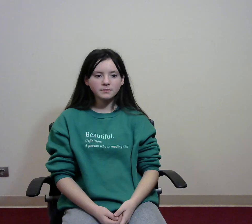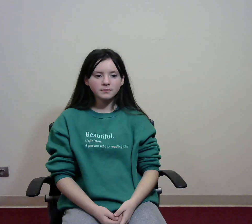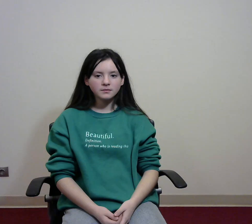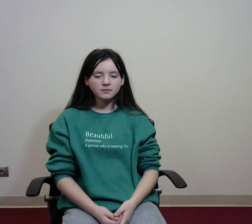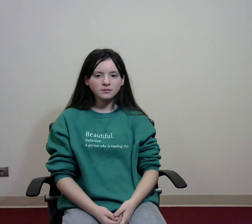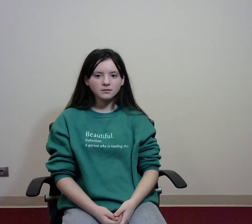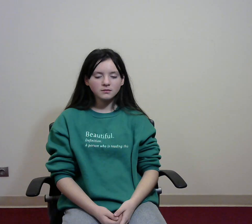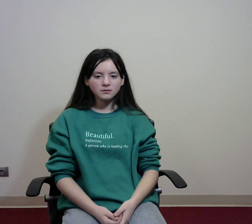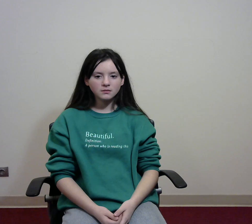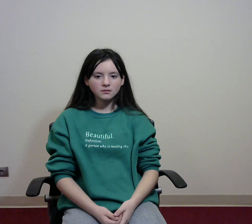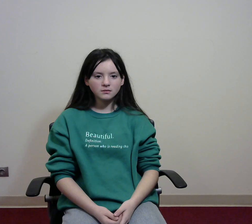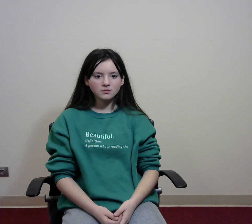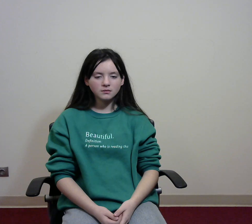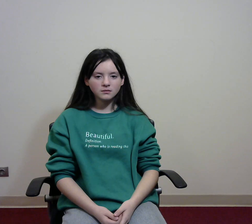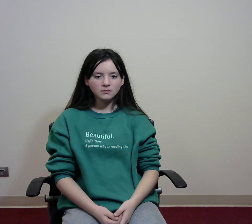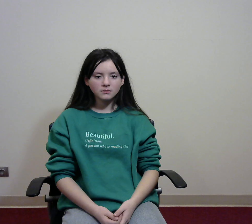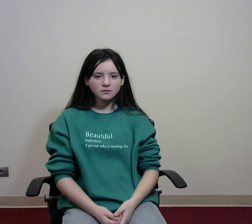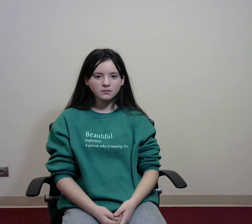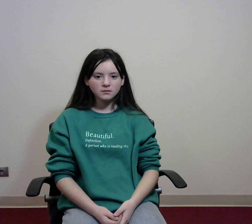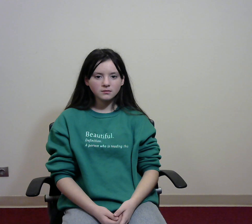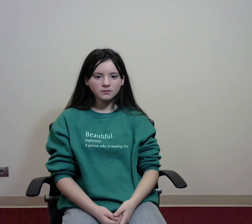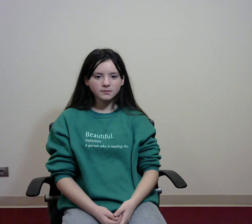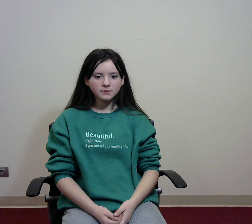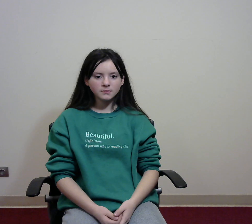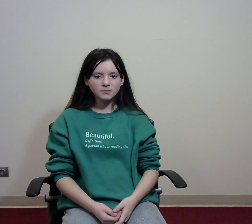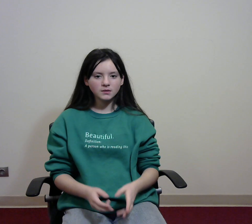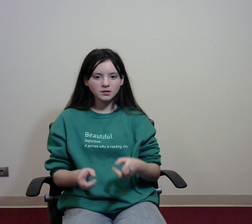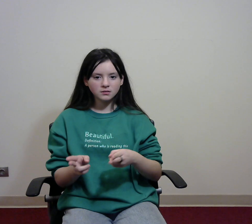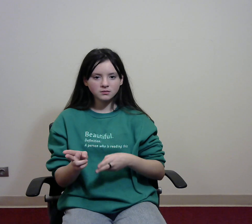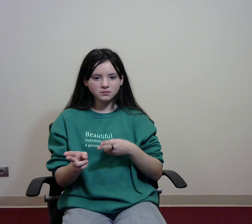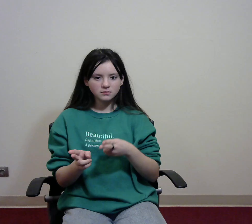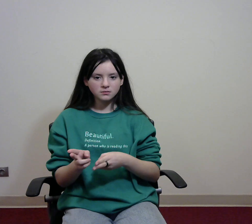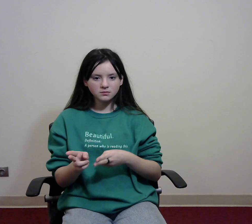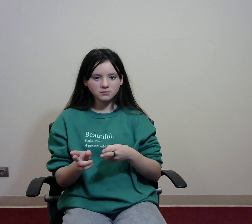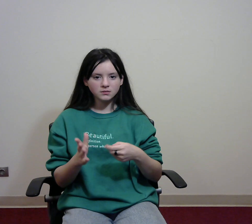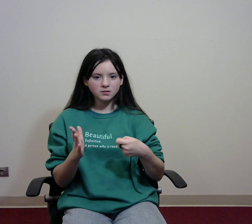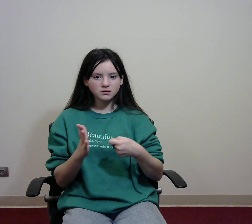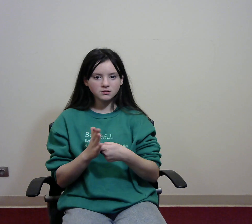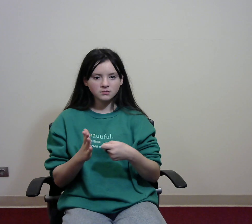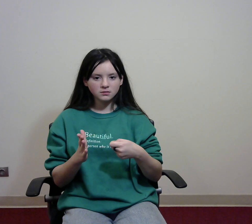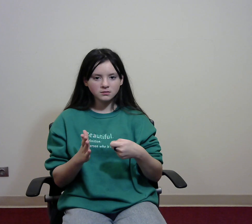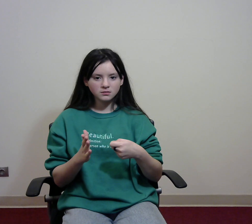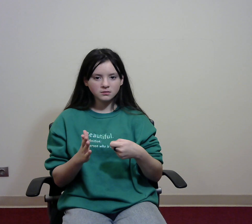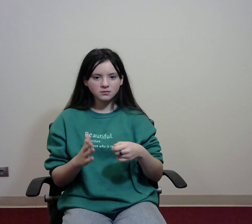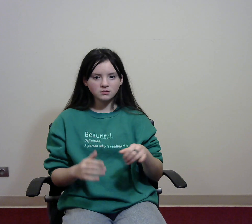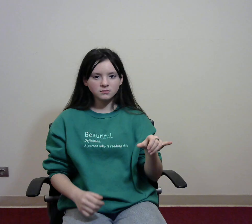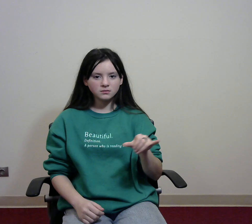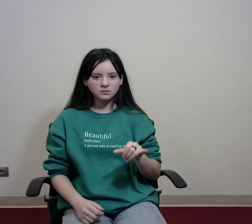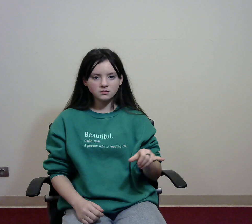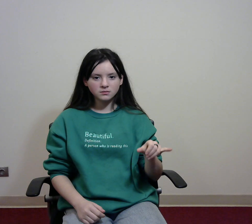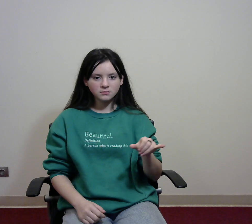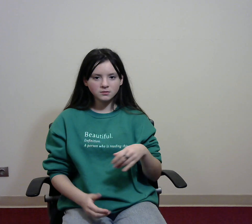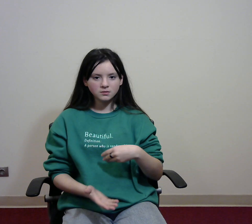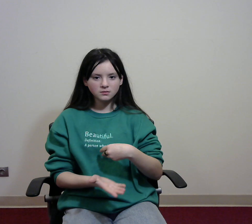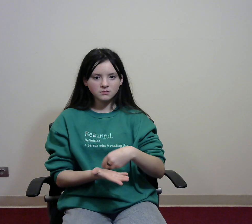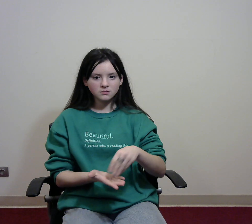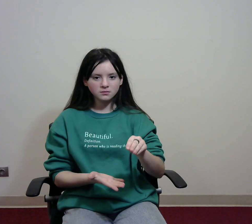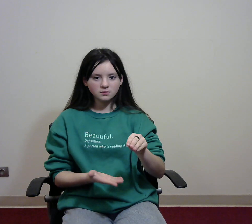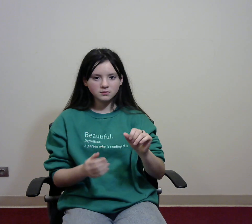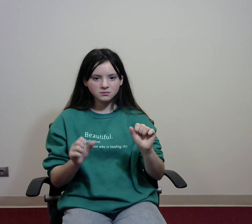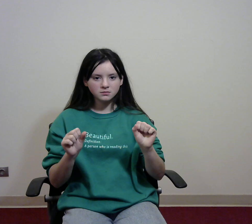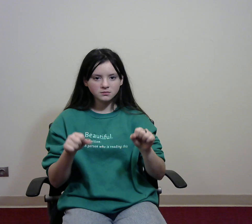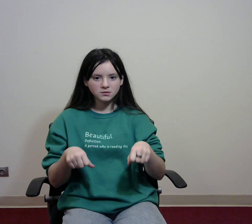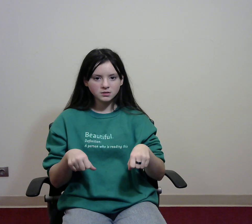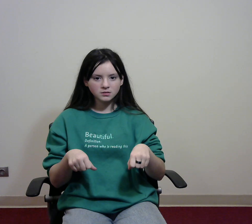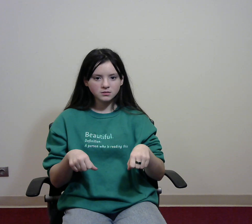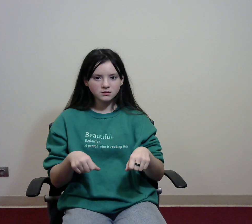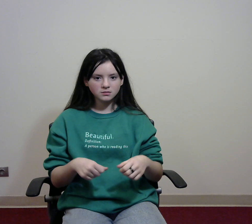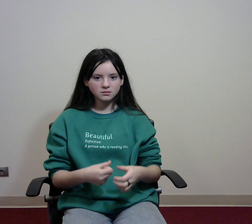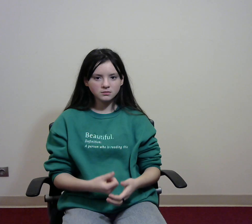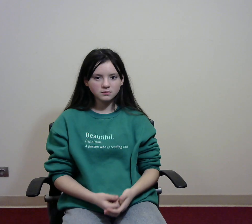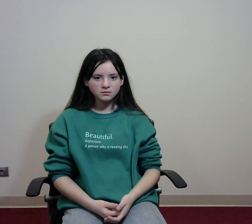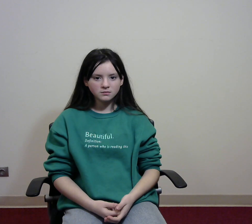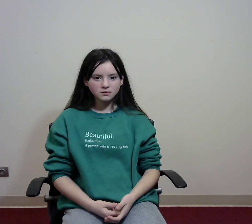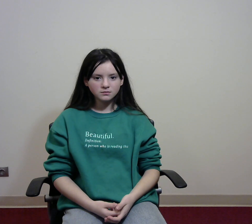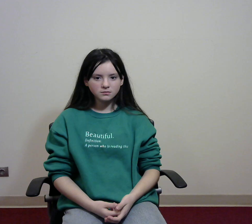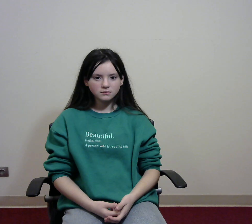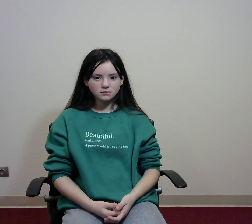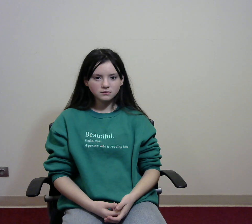Qatar biletini haradan almaq olar?